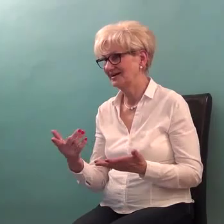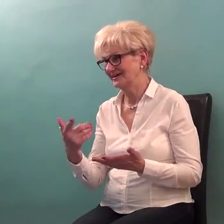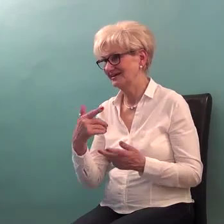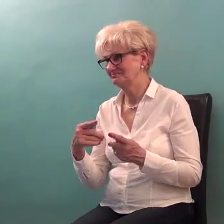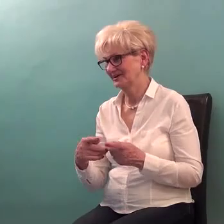Pasuje.